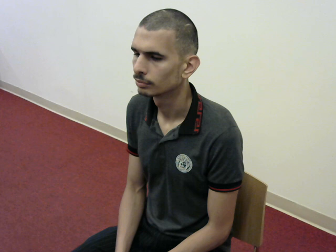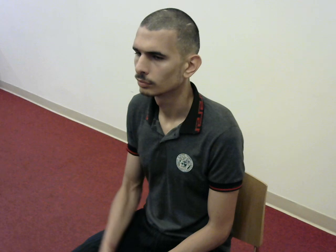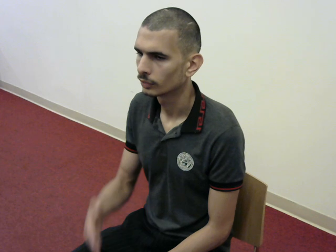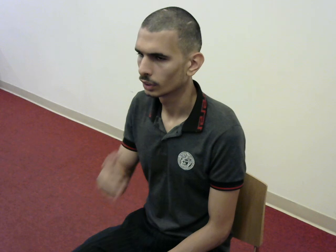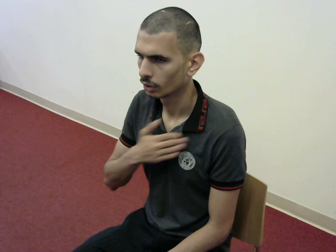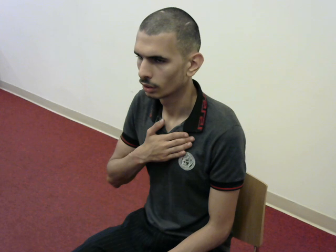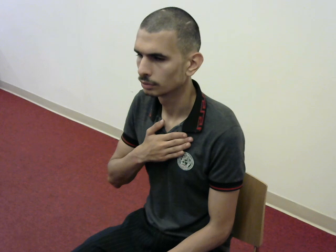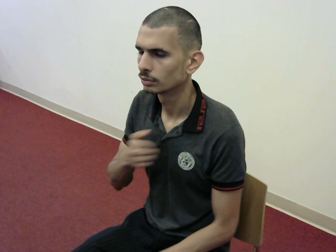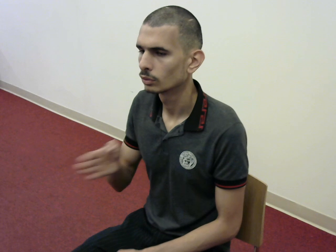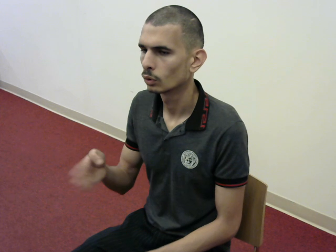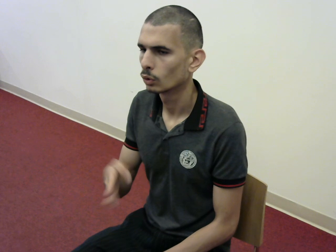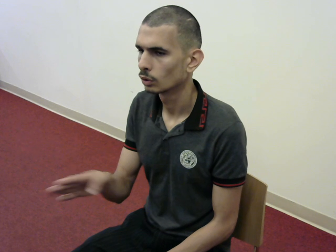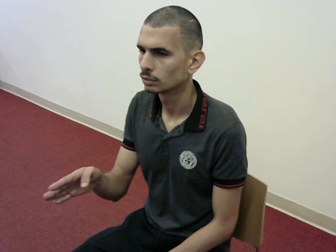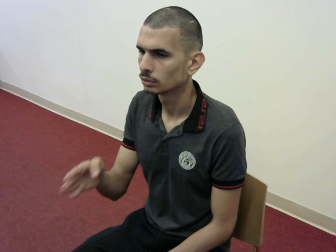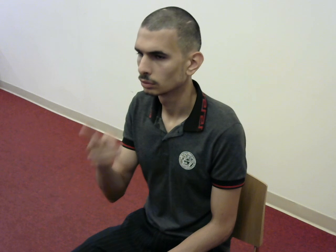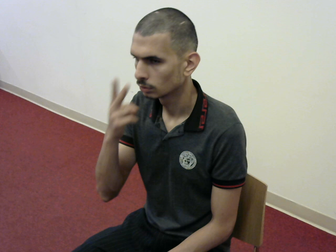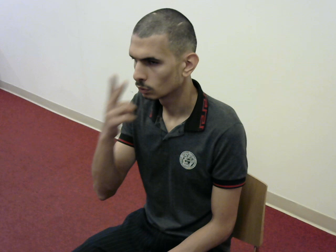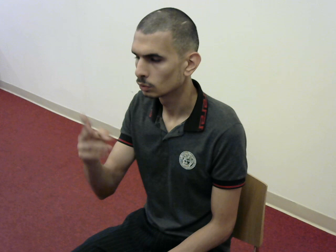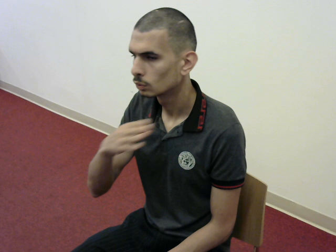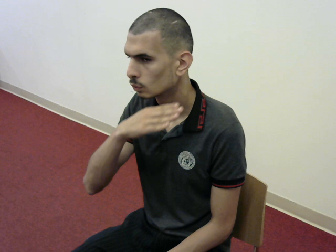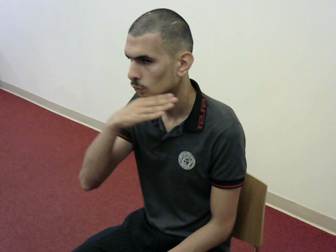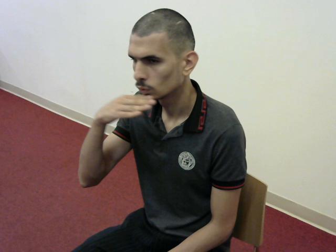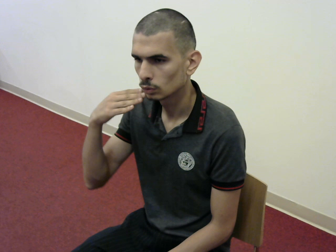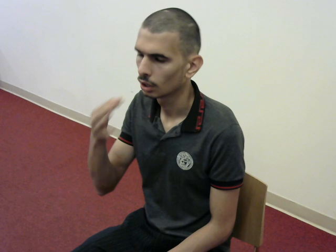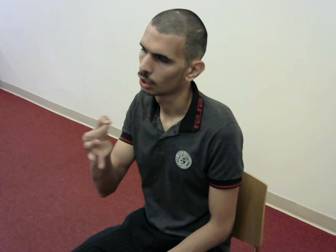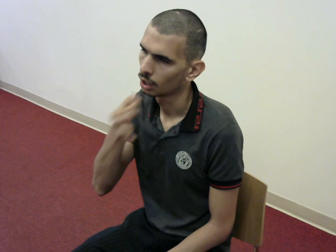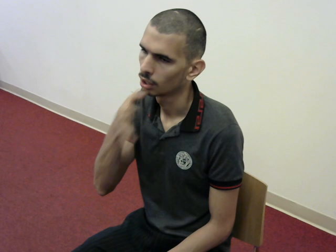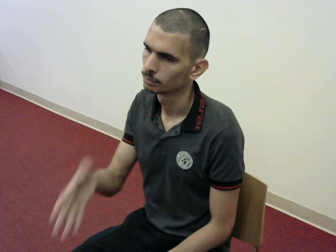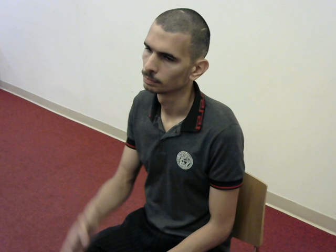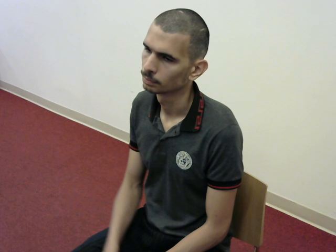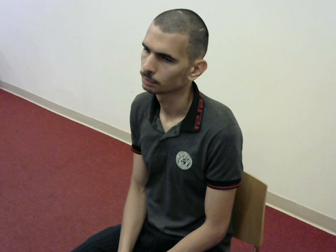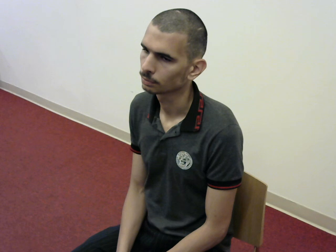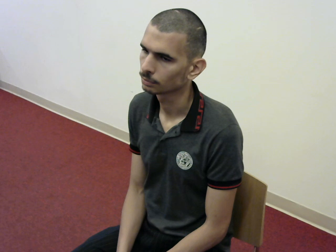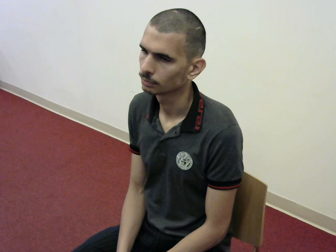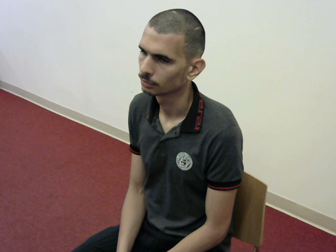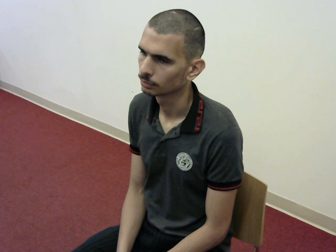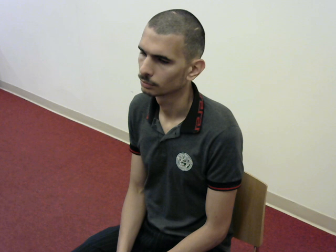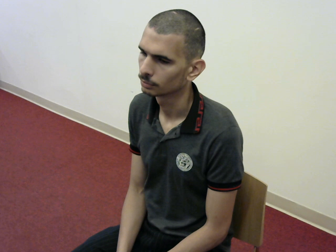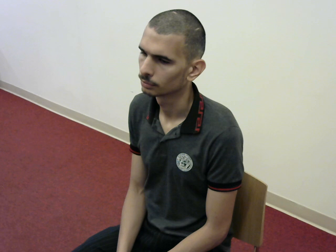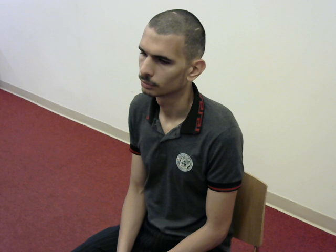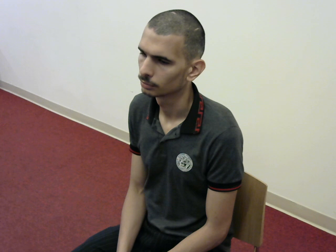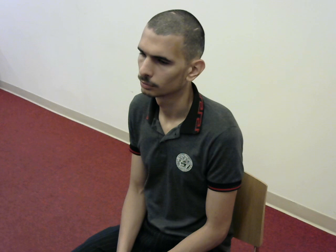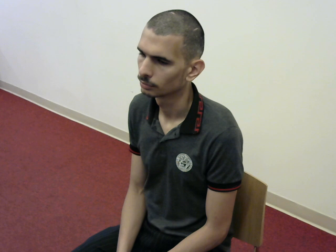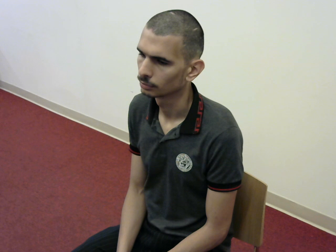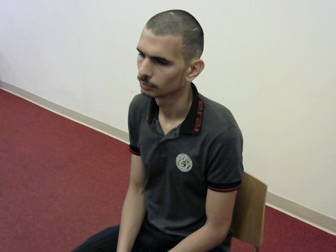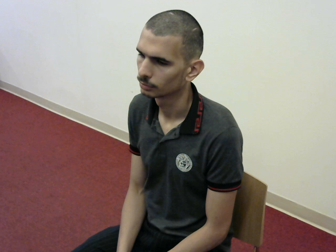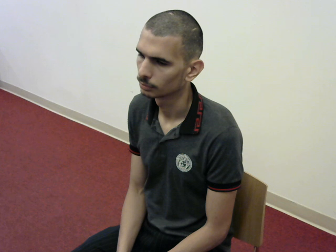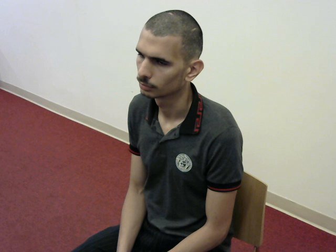Mənim balıqlara baxmaqdan çox xoşum gəlir